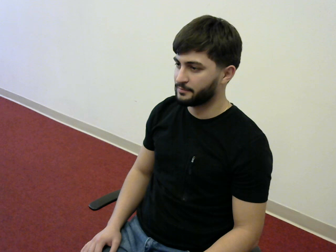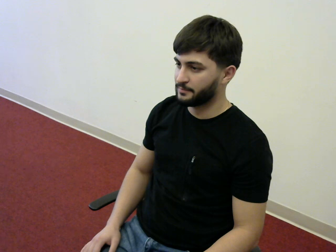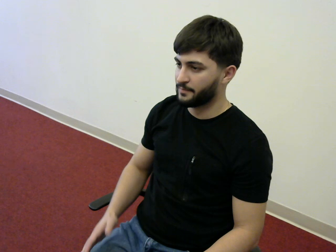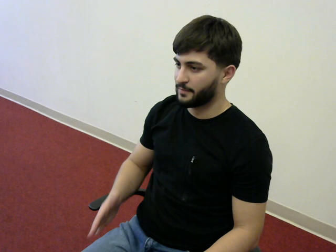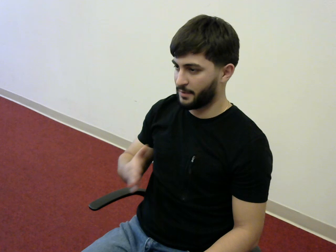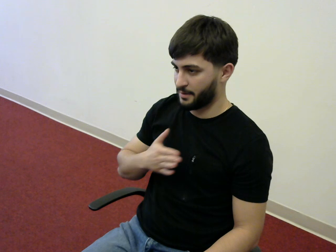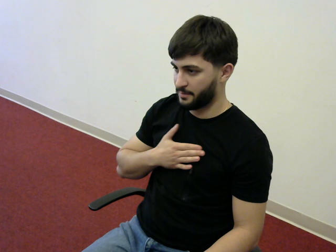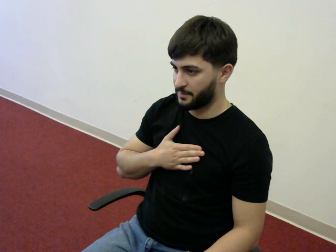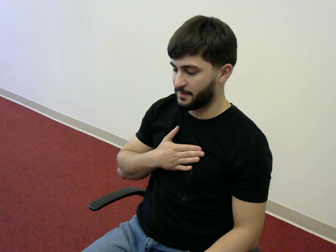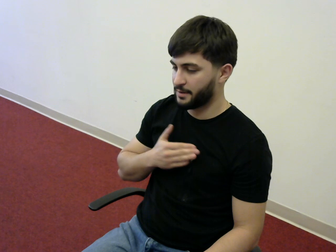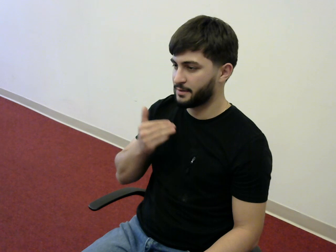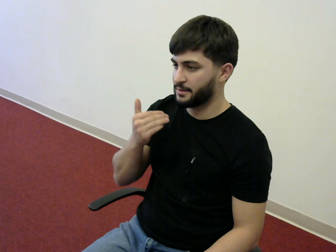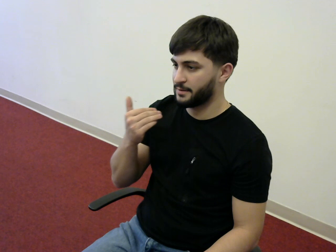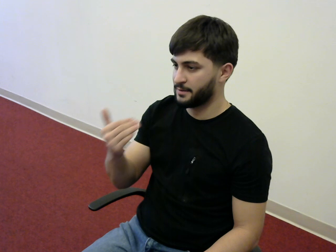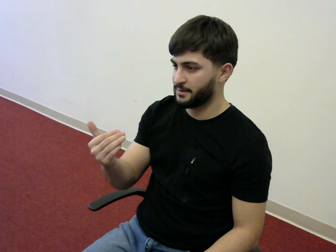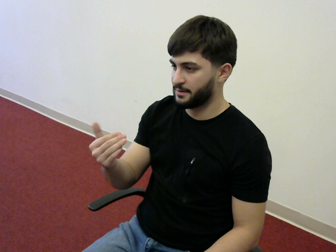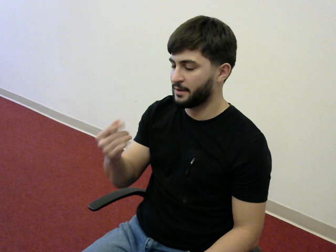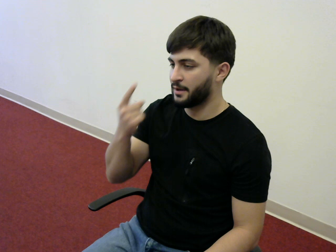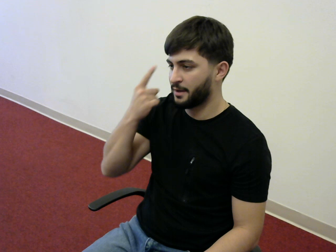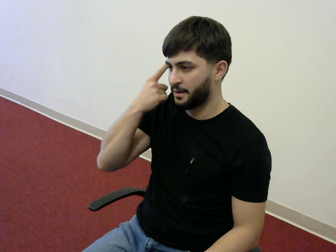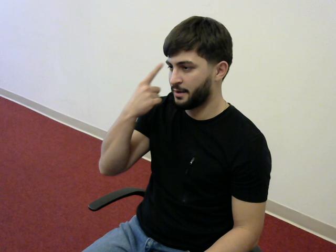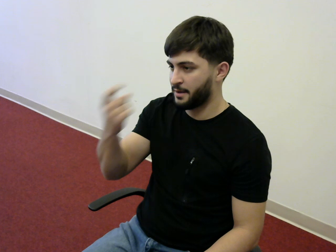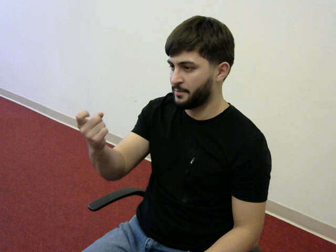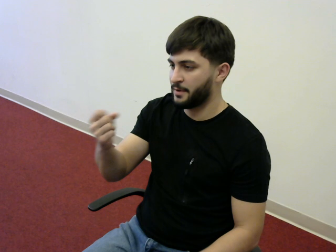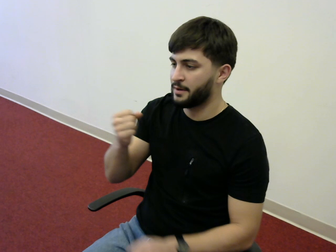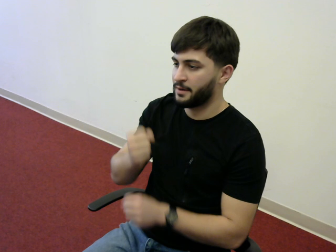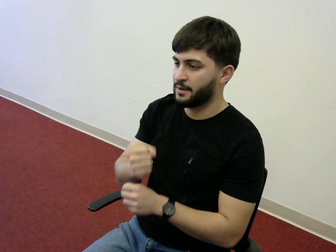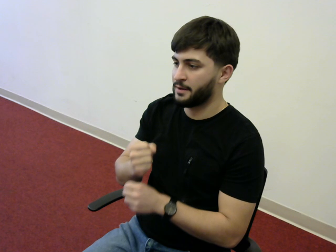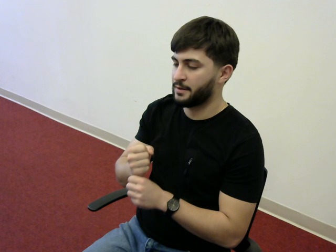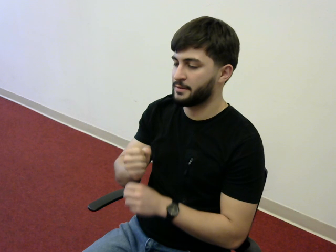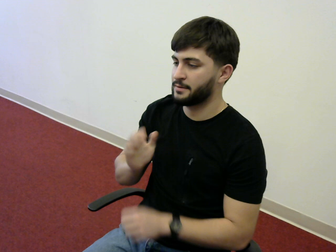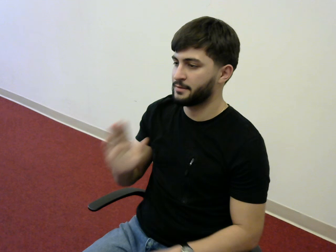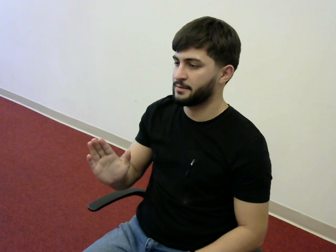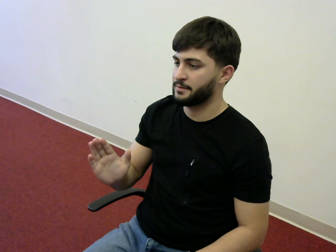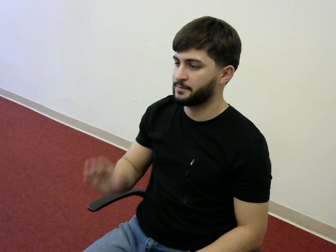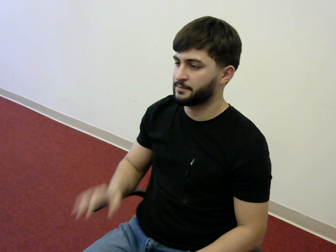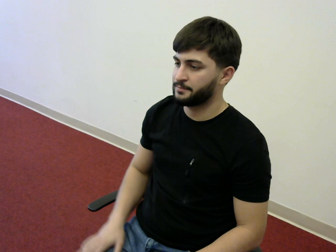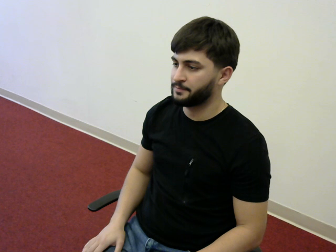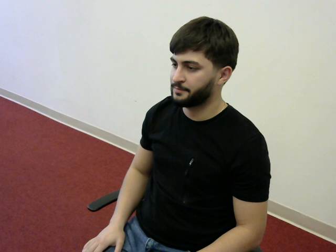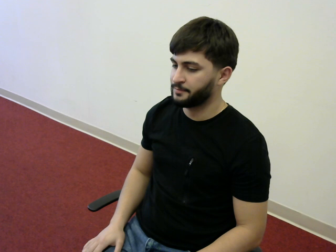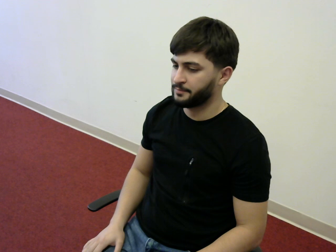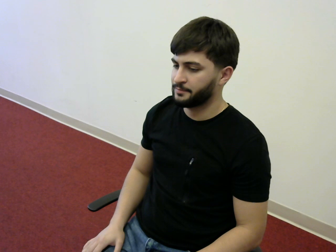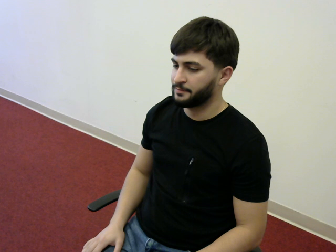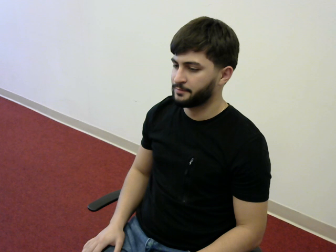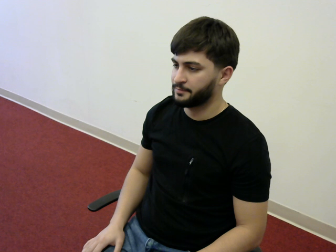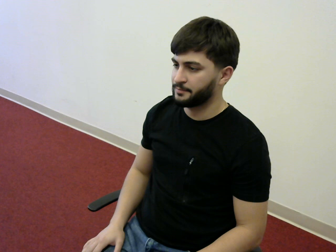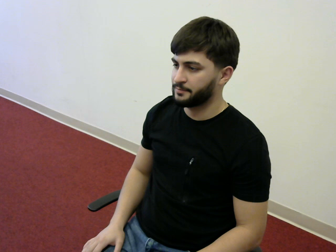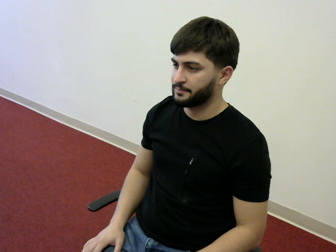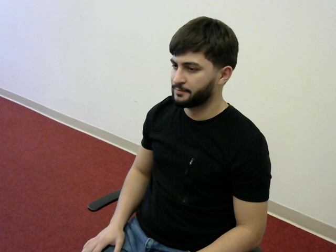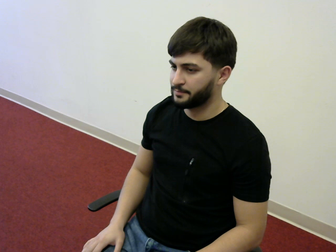Mən sizə xəbər edəcəyəm